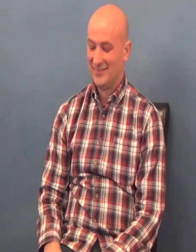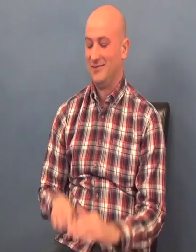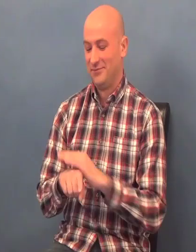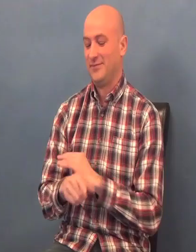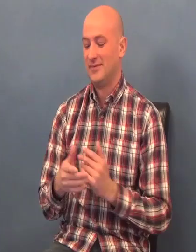Uciekać.